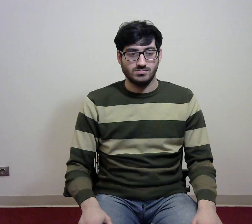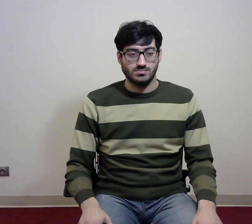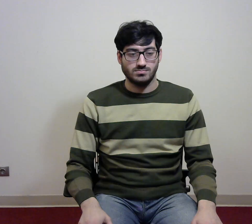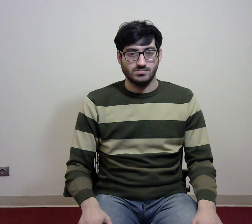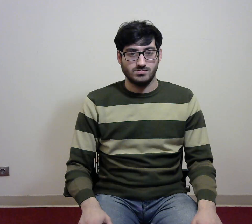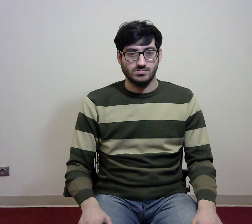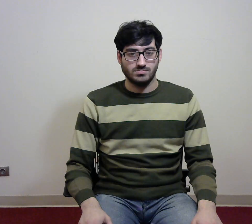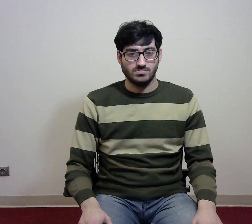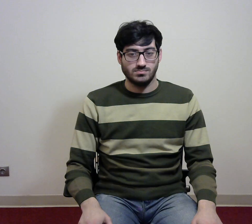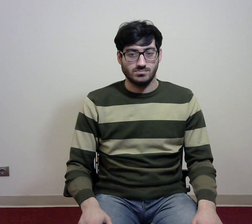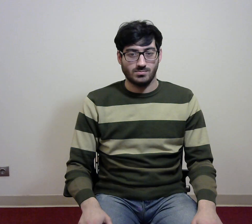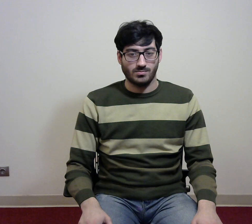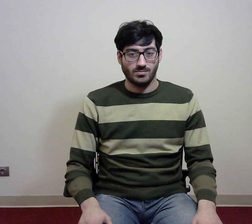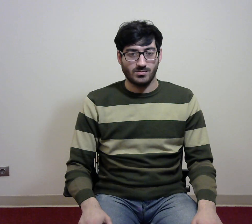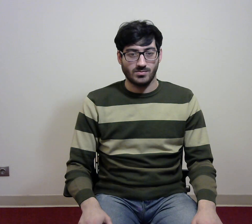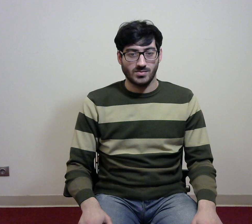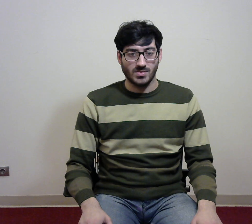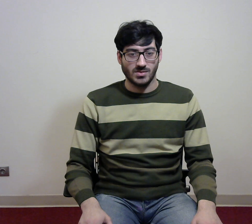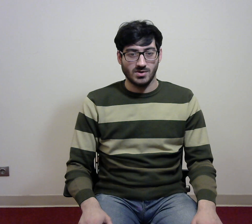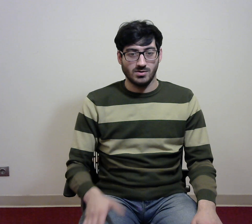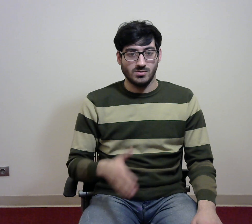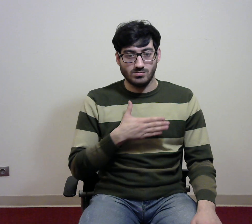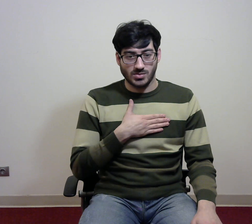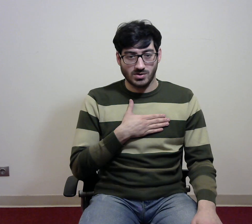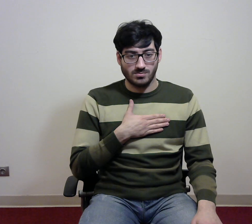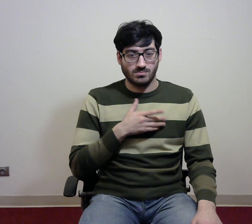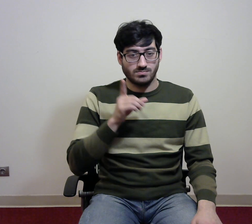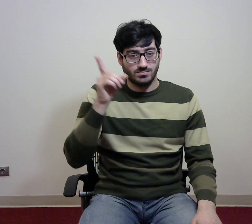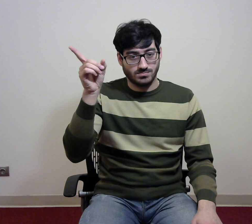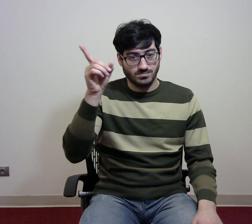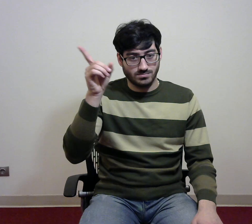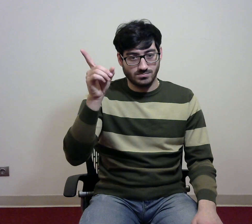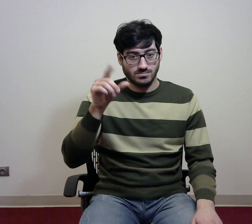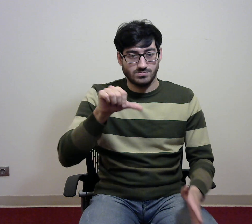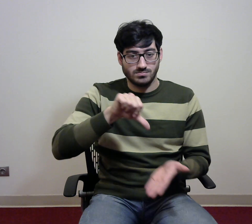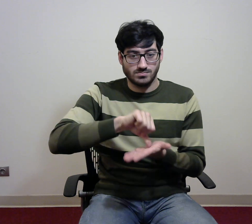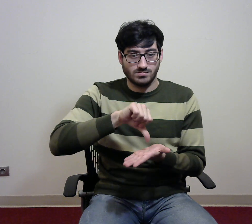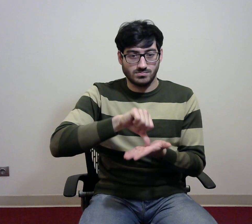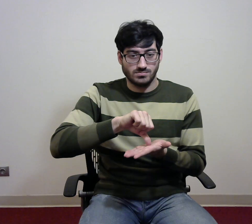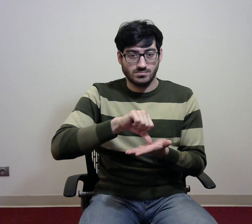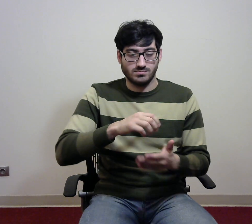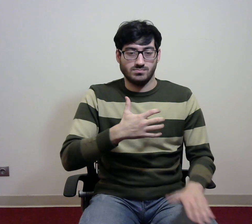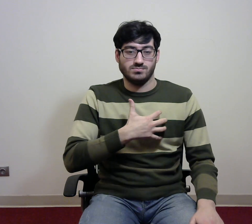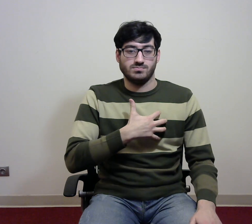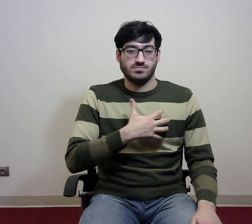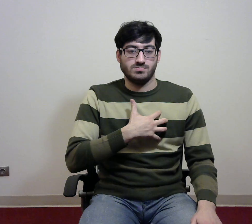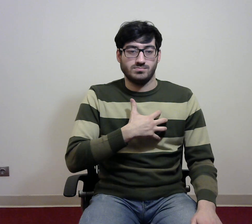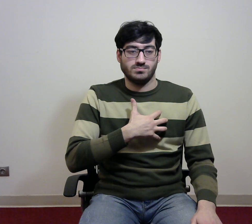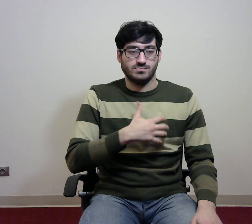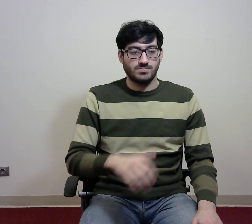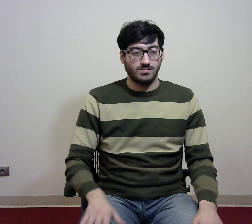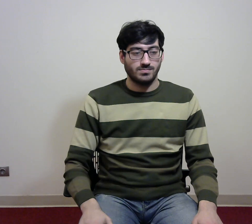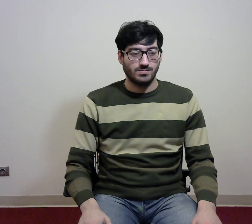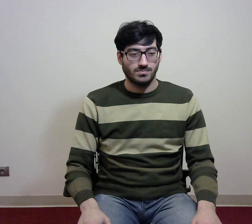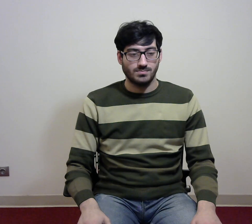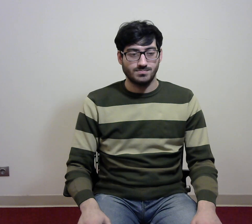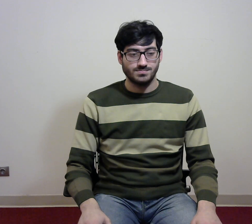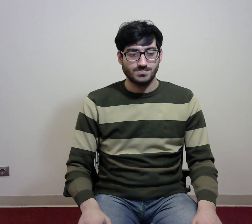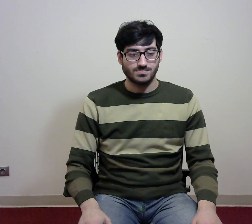Mən orda olmaq istəyərdim